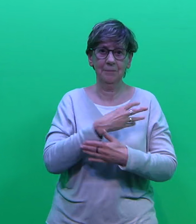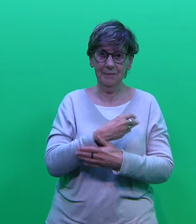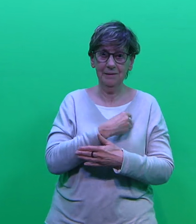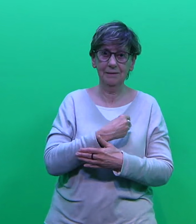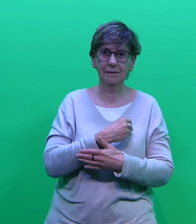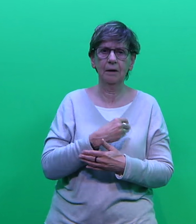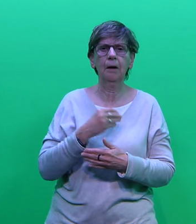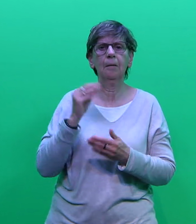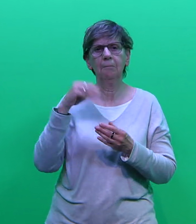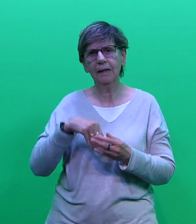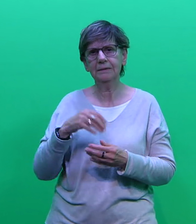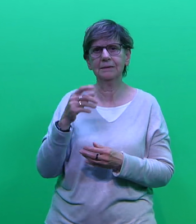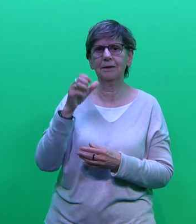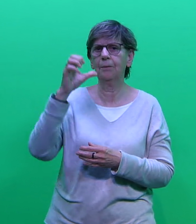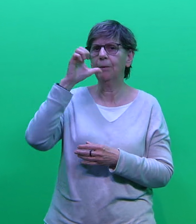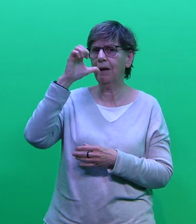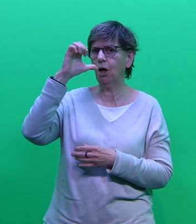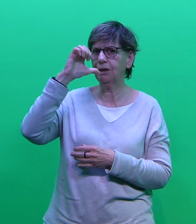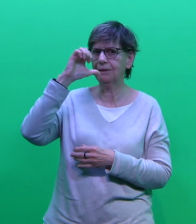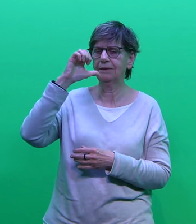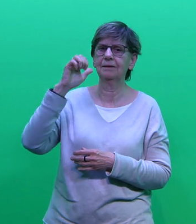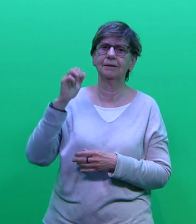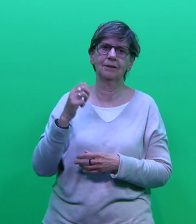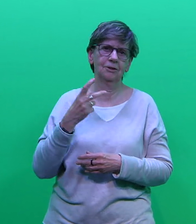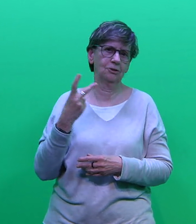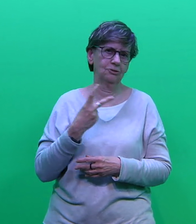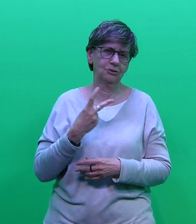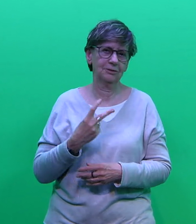Li dono el pit i a més el biberó, totes dues coses.